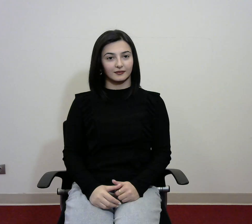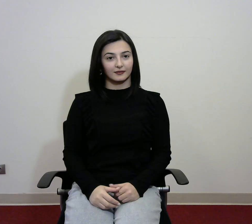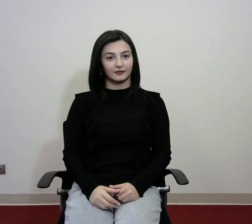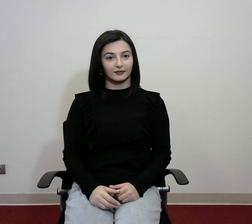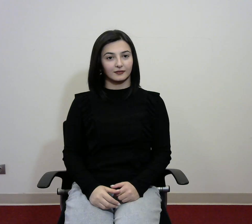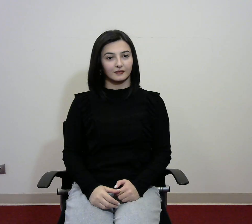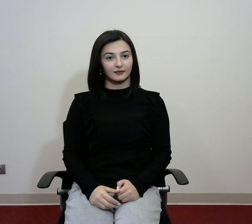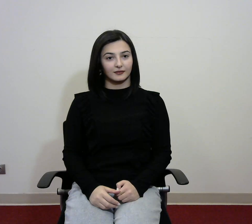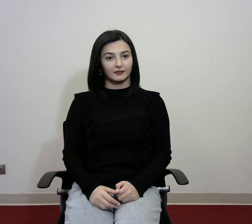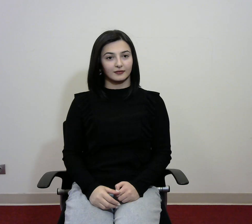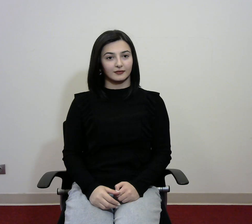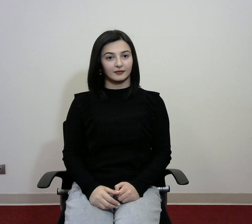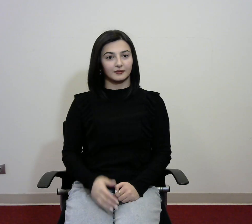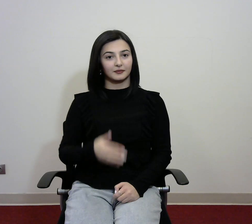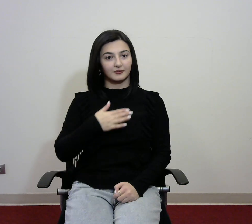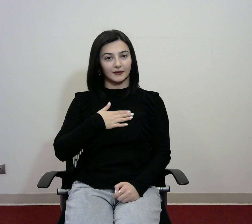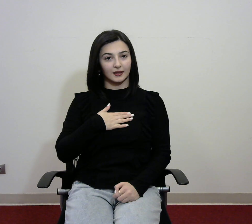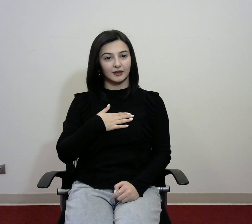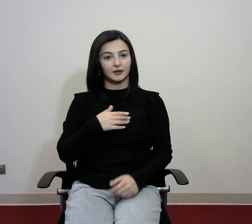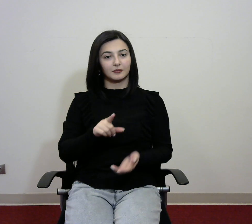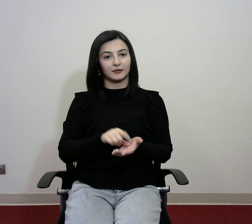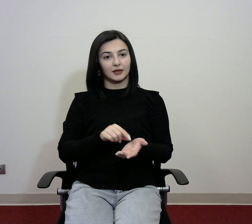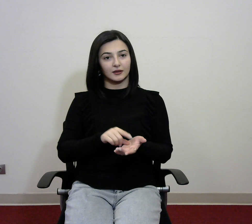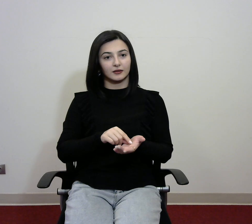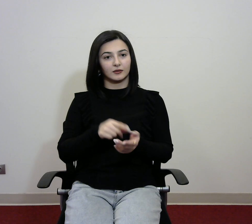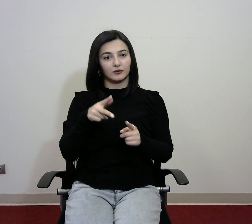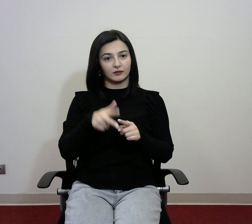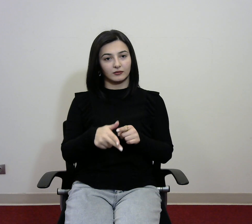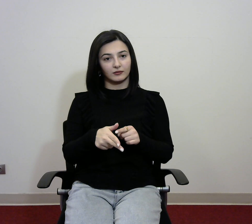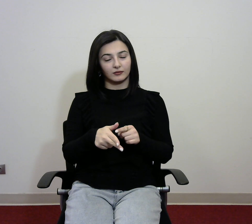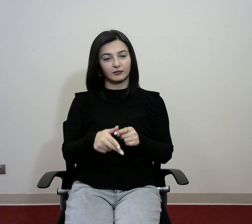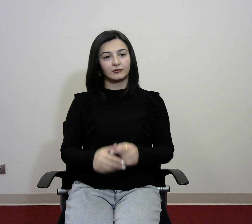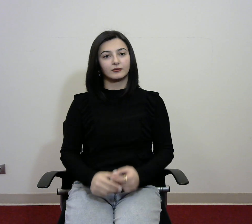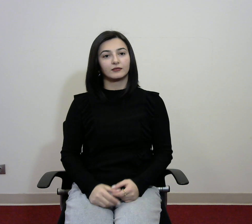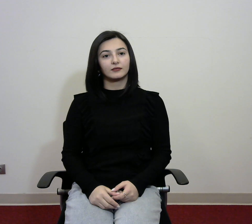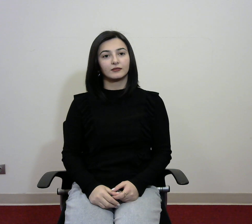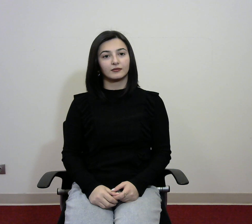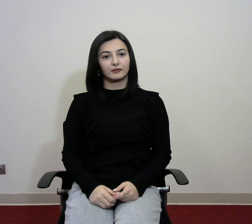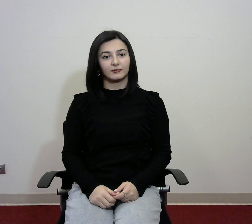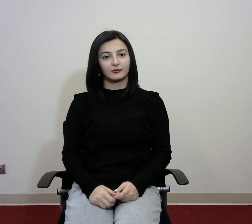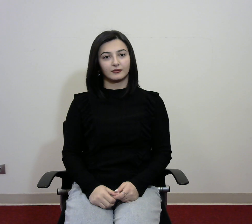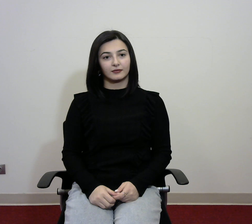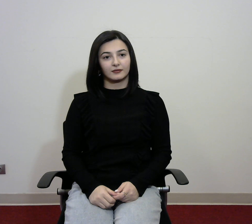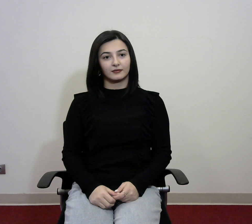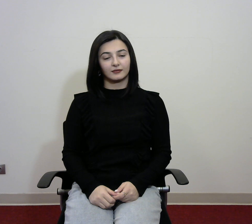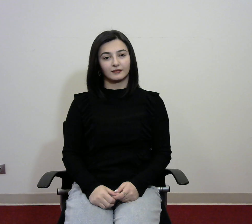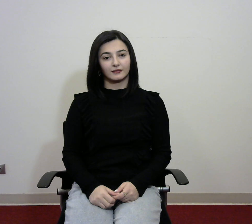Mənim pensiyamı kəsiblər